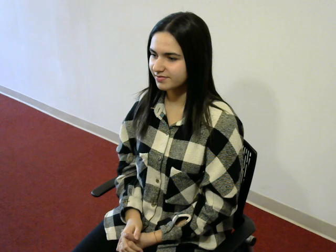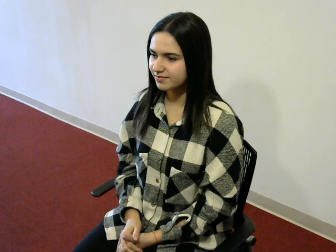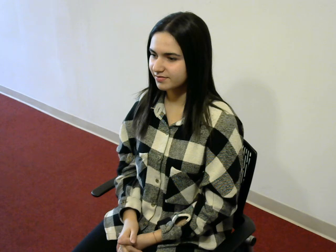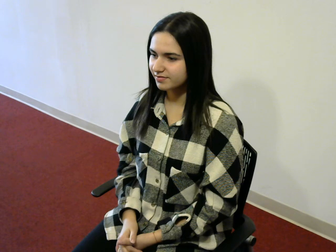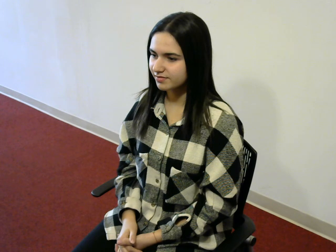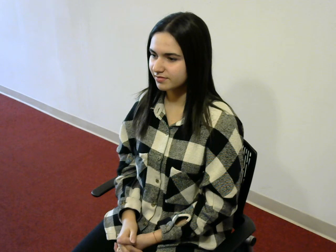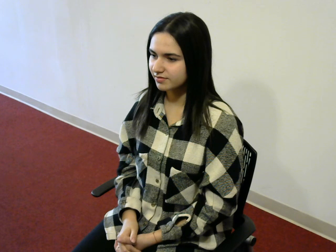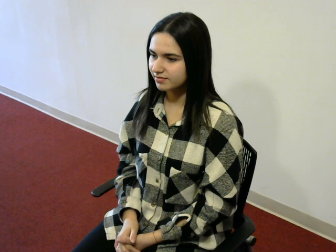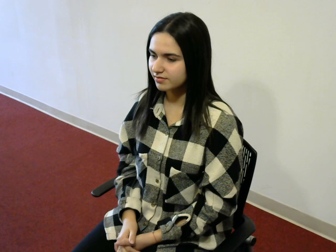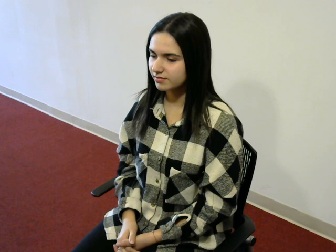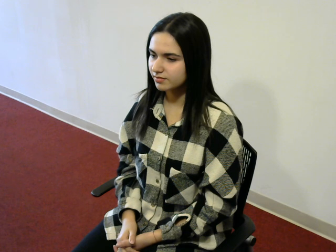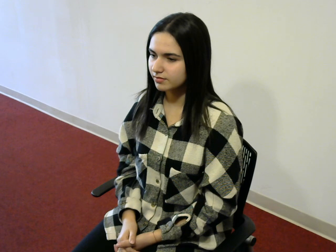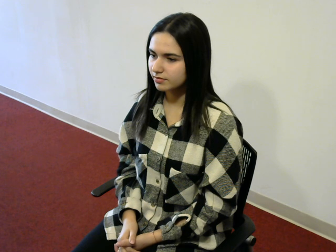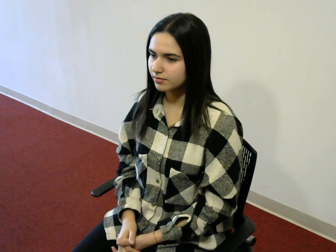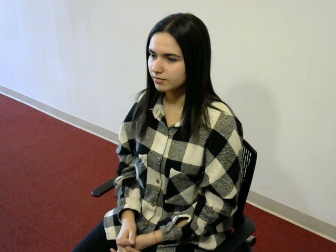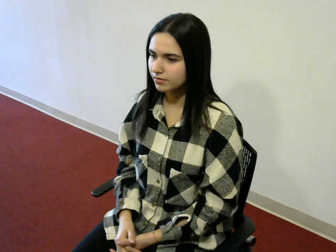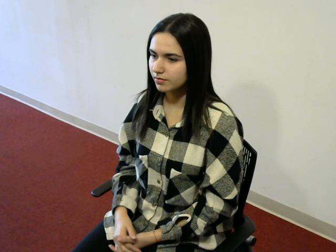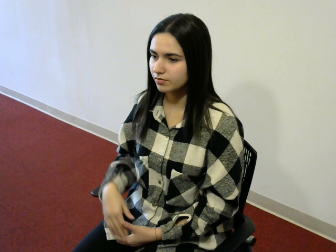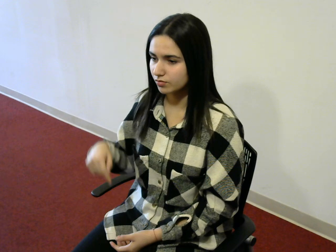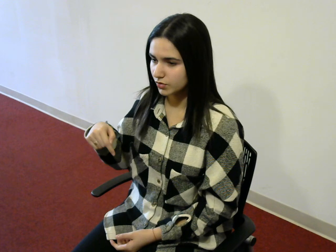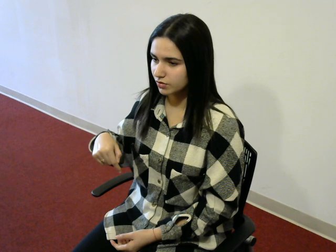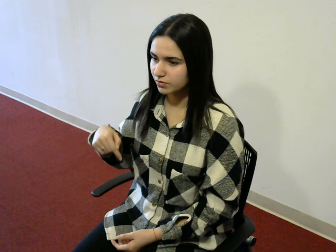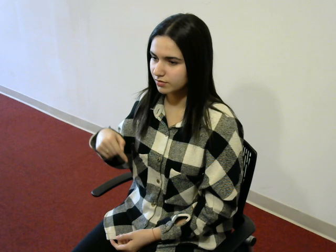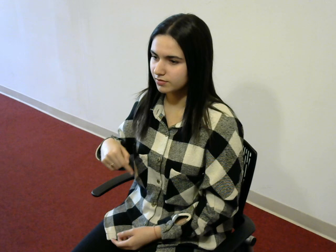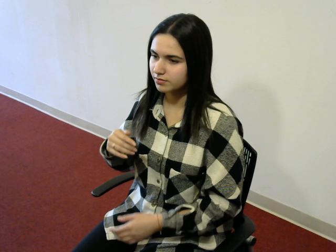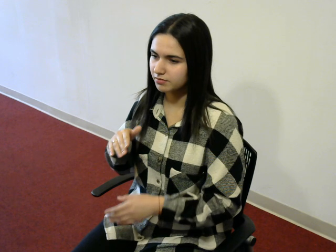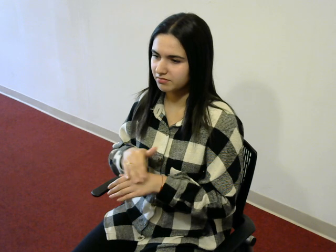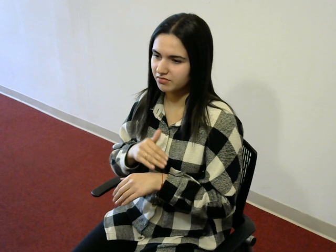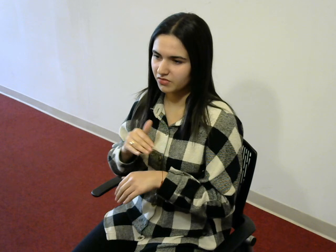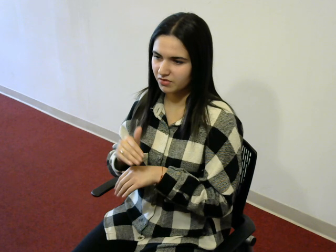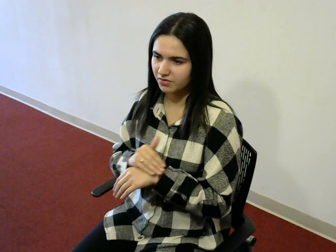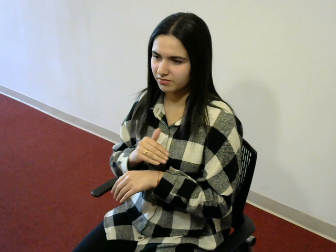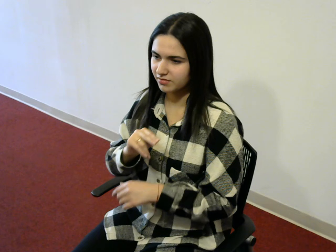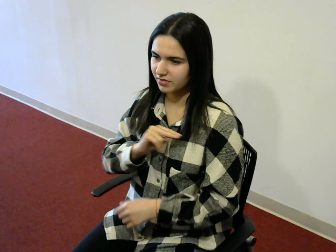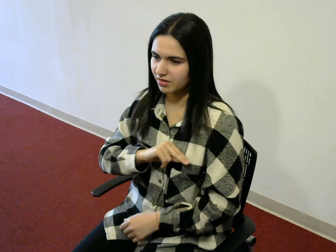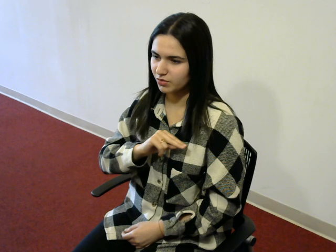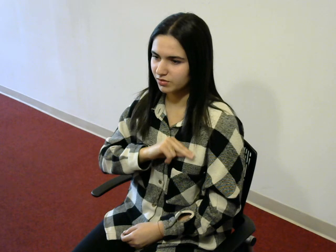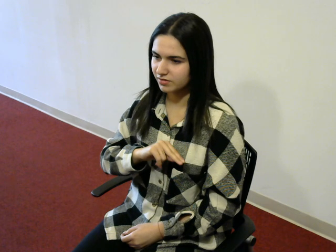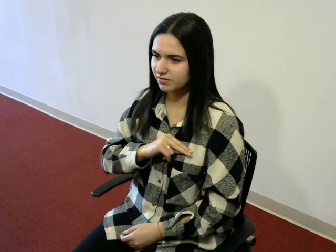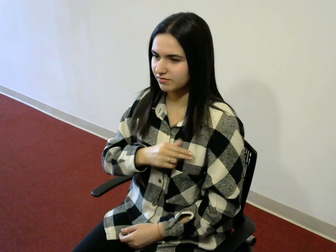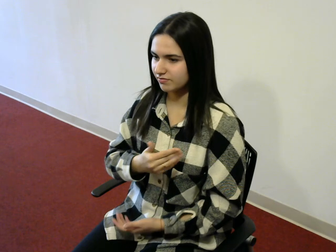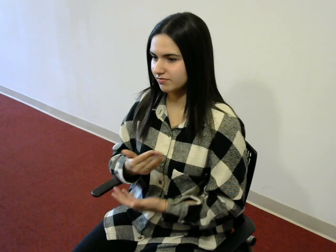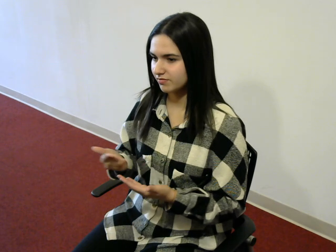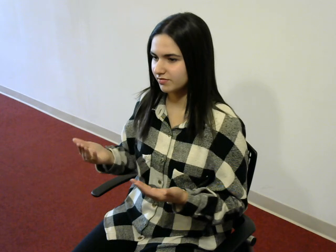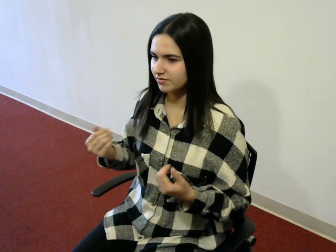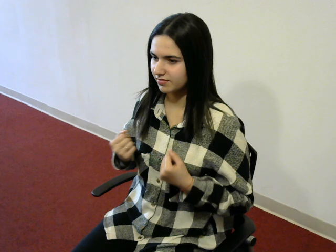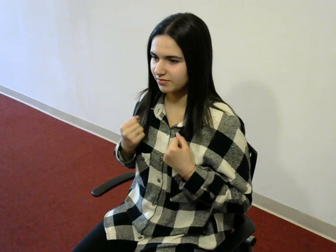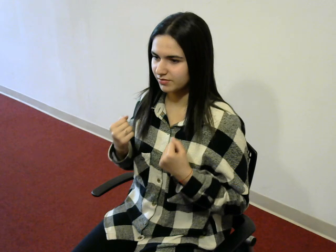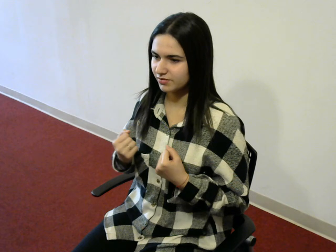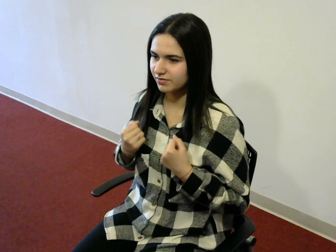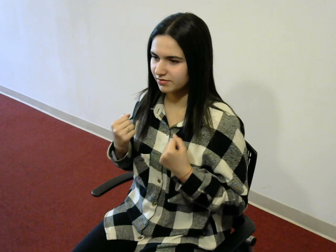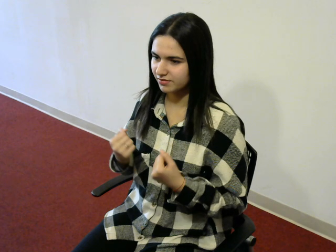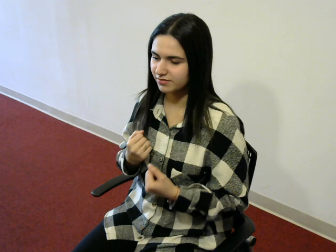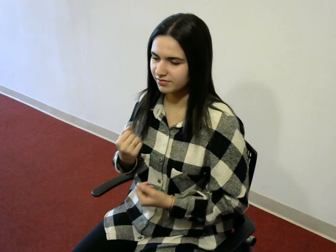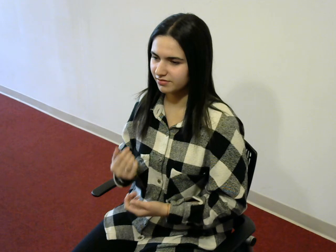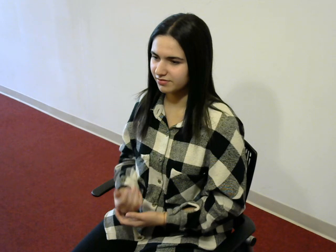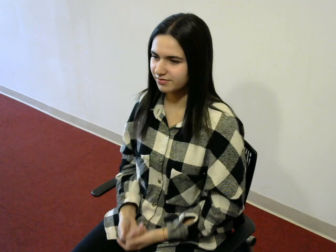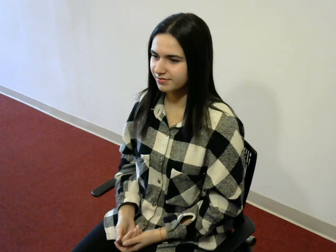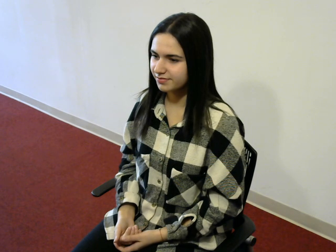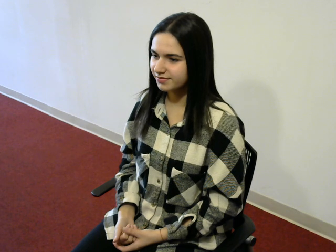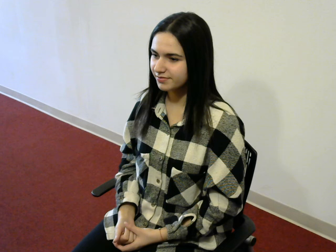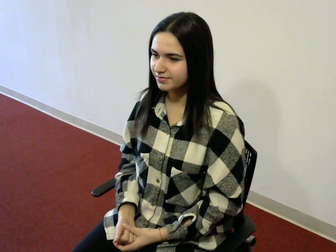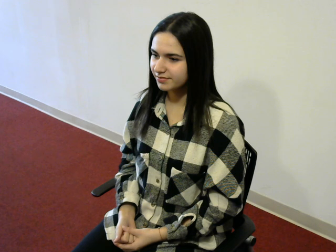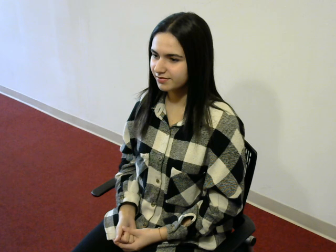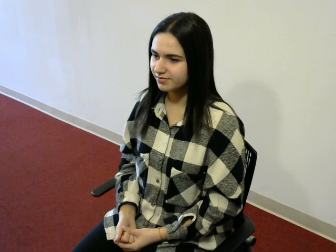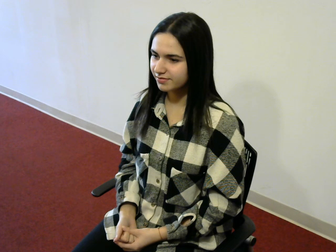Burda mehriban işçilər çalışır